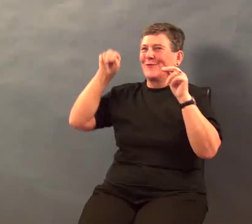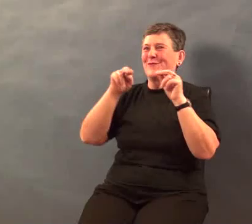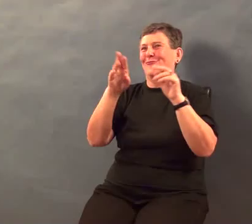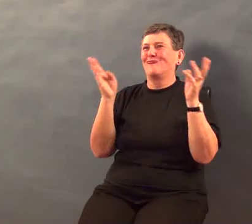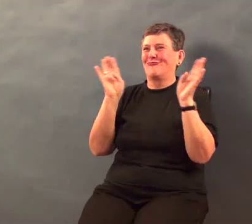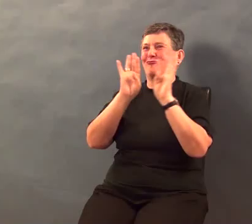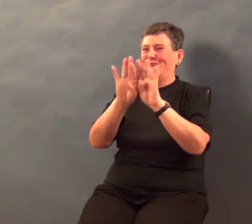Klatka została zamknięta.